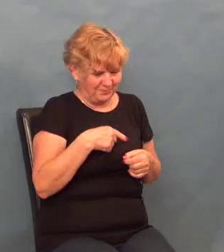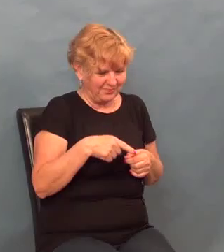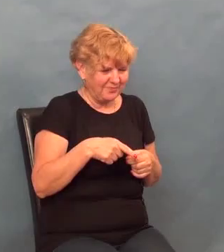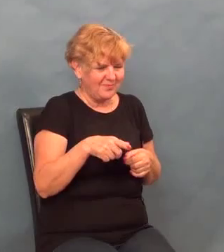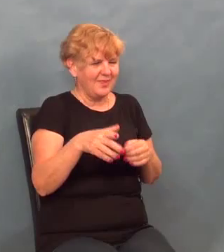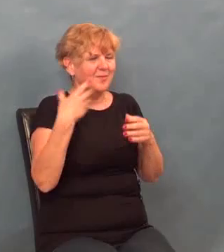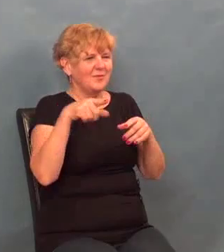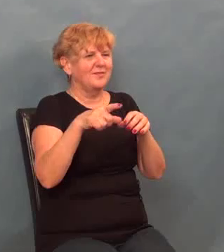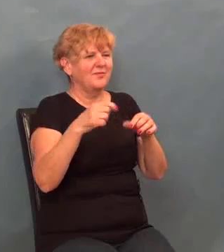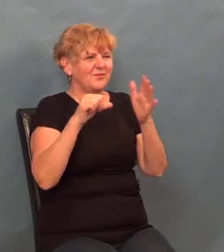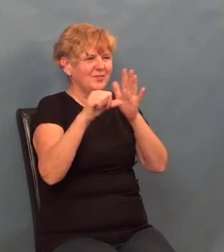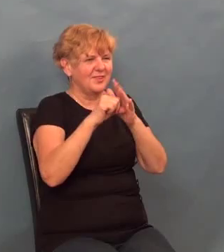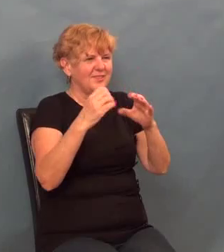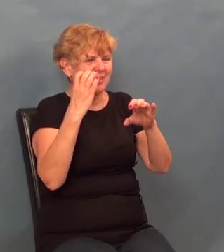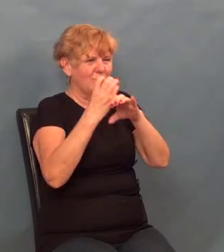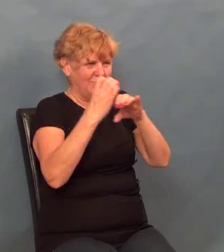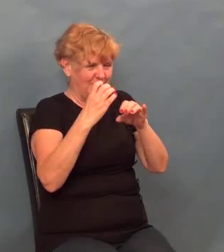Była wycieczka autobusowa.